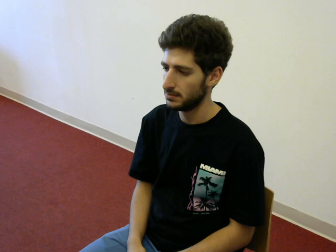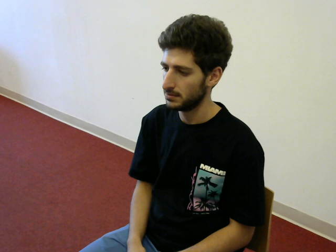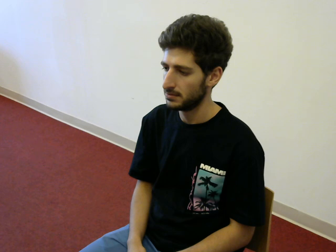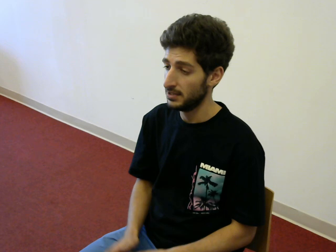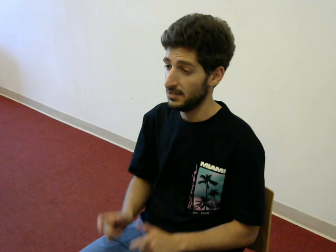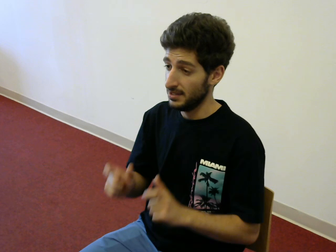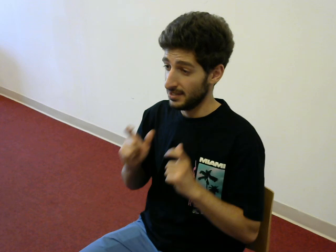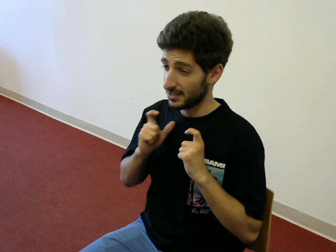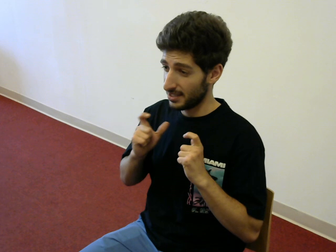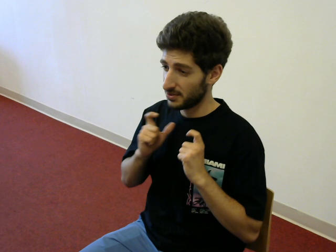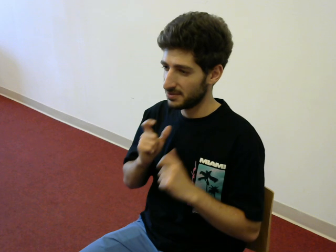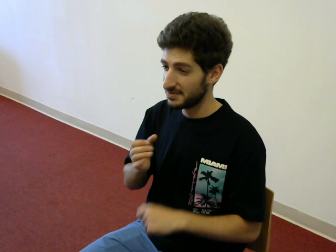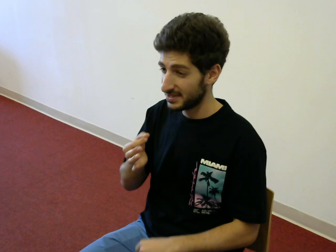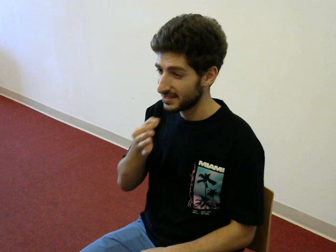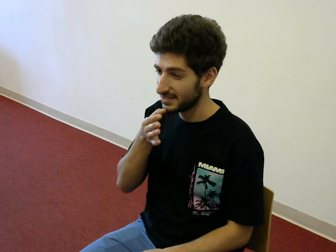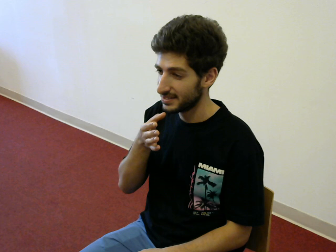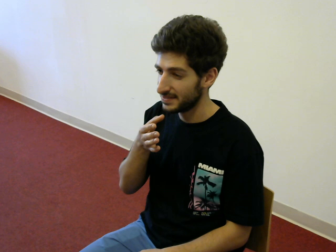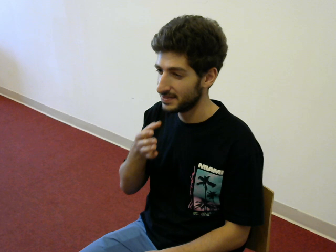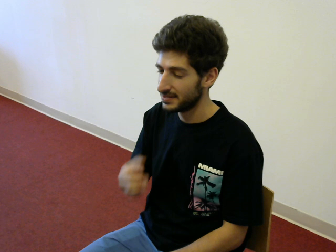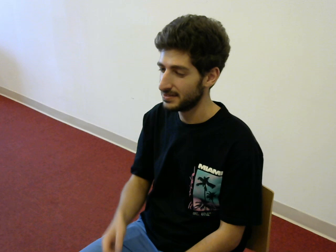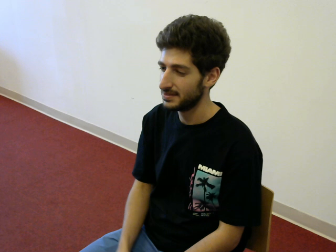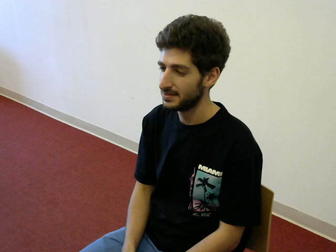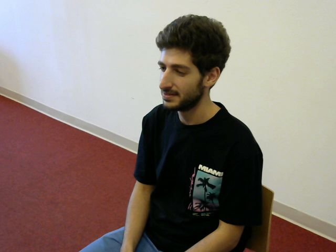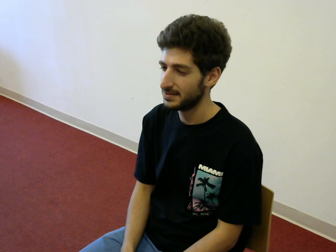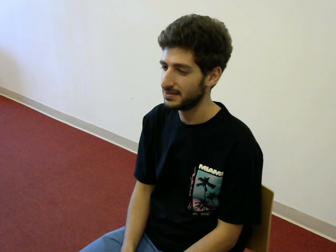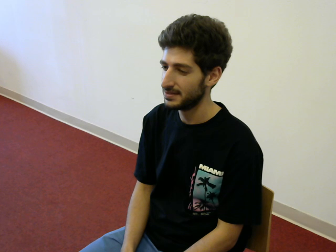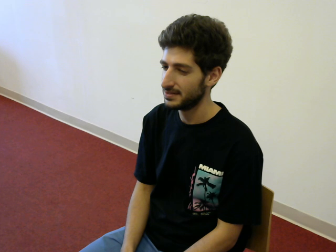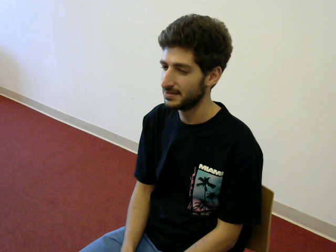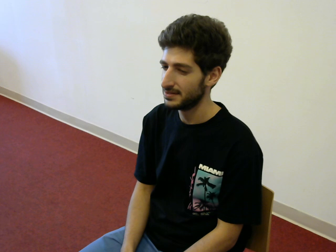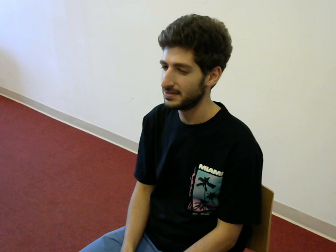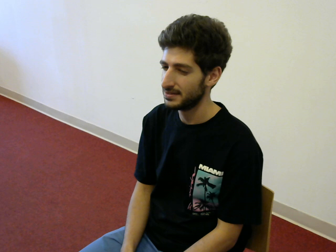Köynəyim xoşuna gəlir?